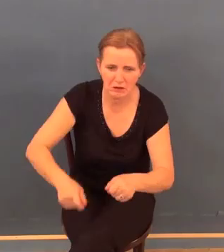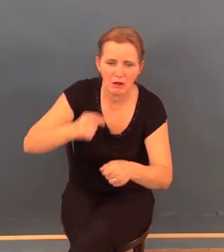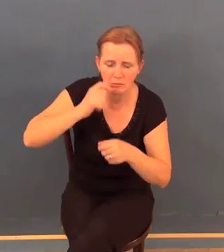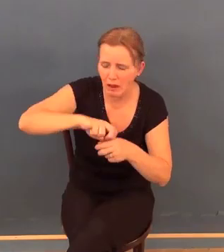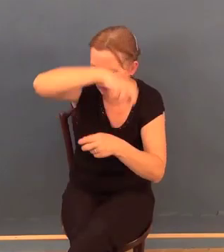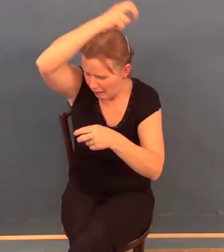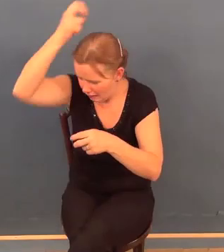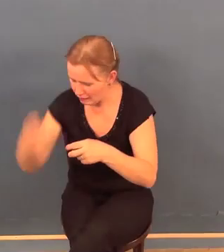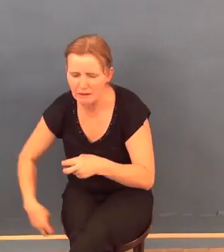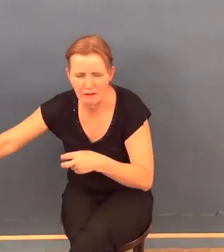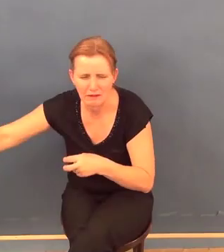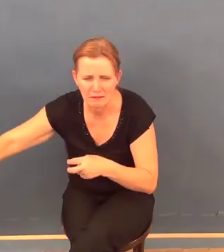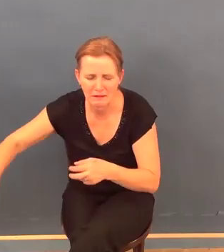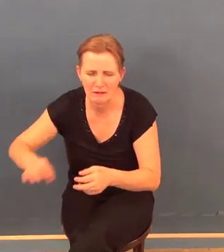Kot spada na ziemię i ucieka.